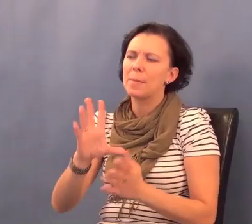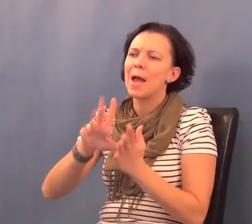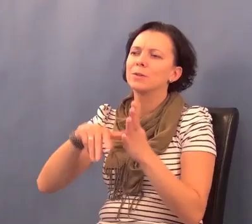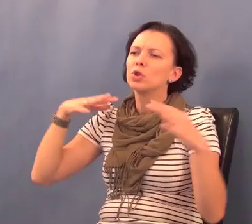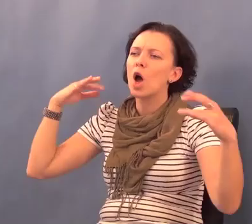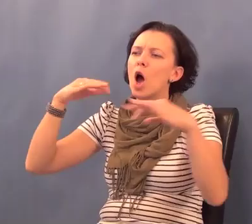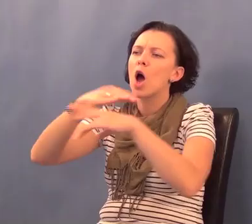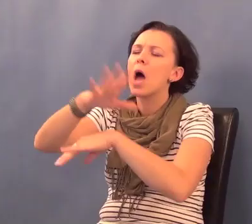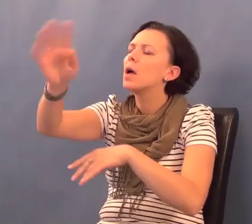Ruch na mieście.